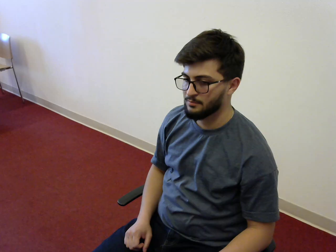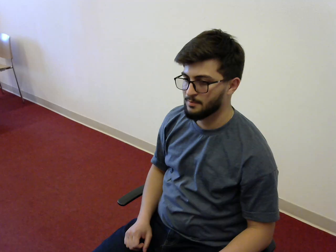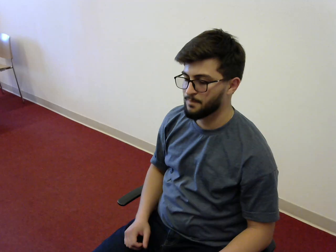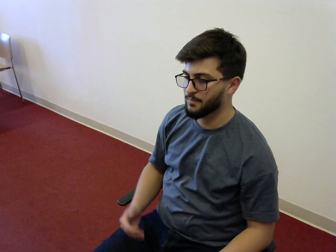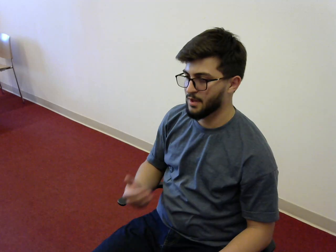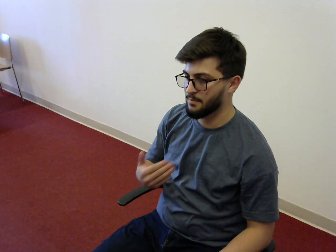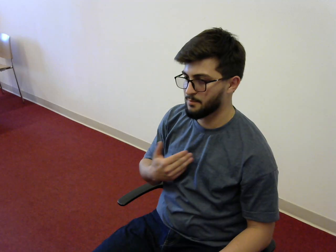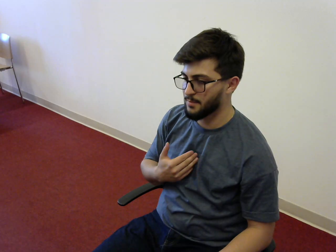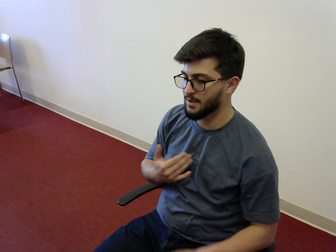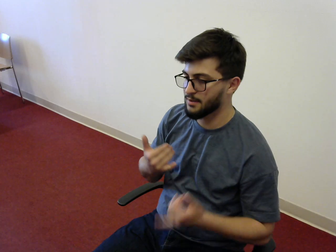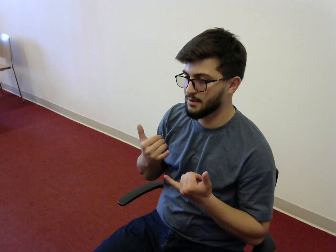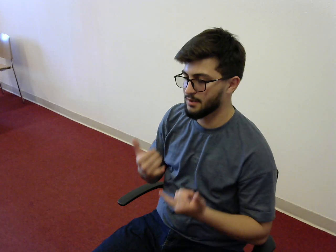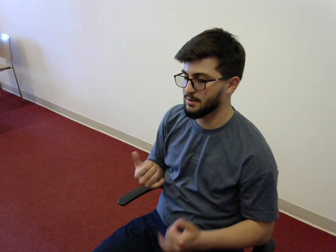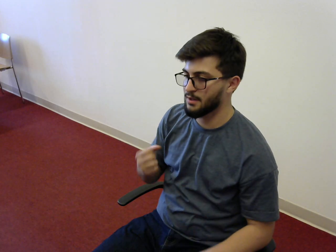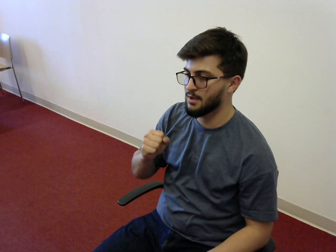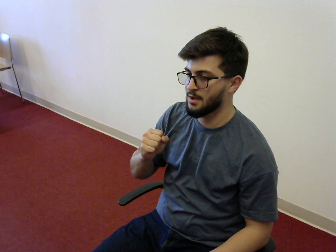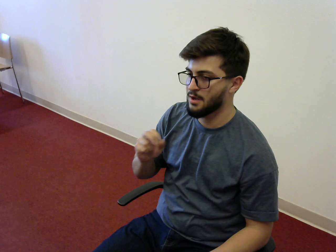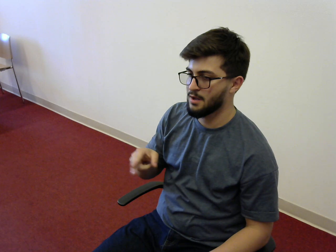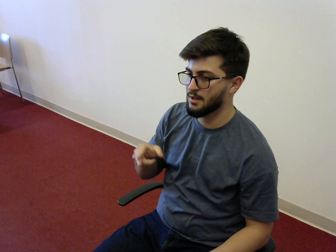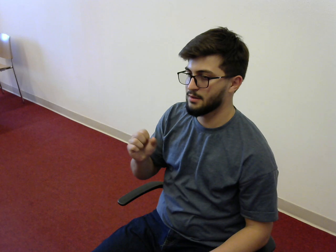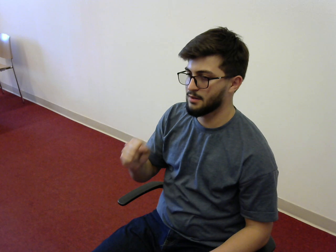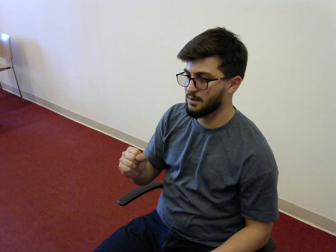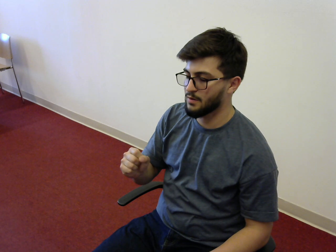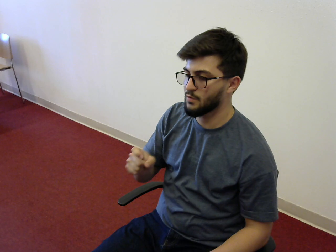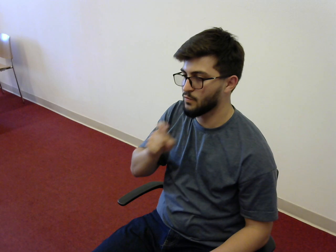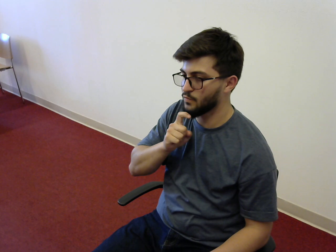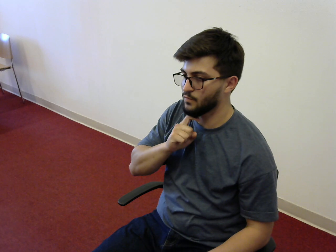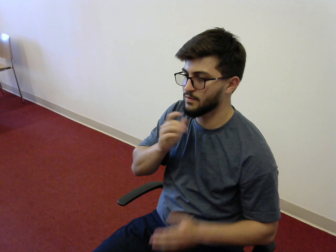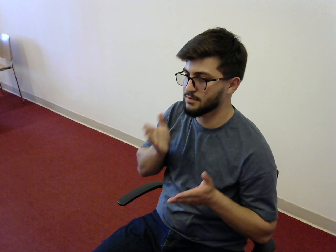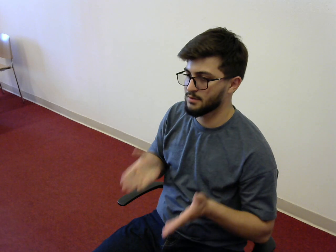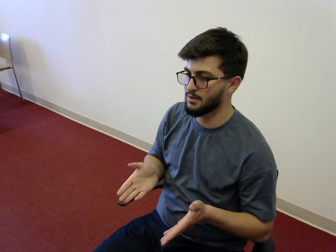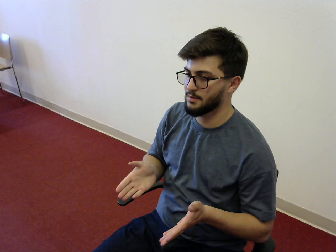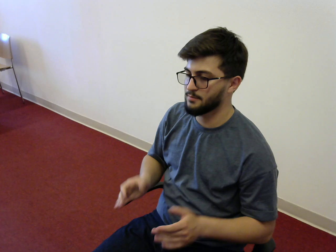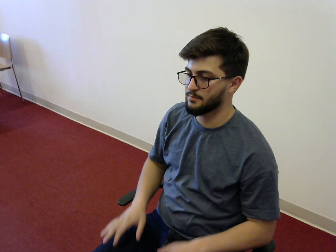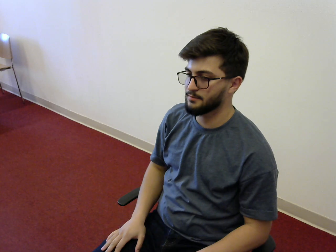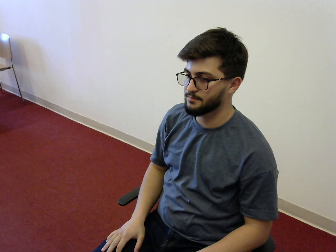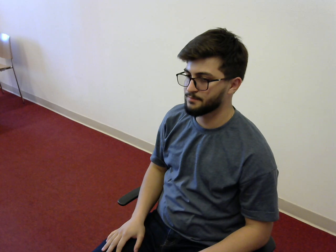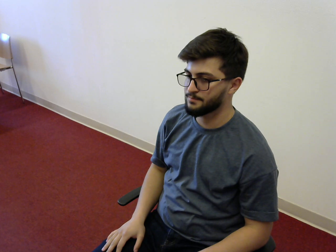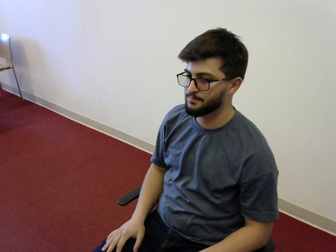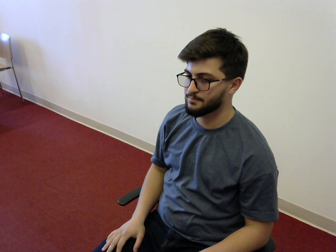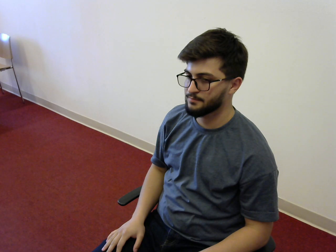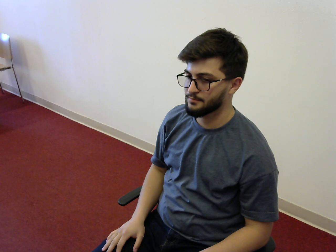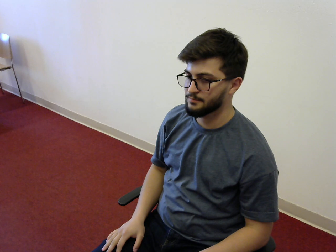Mən indi ADA universitetindəyəm